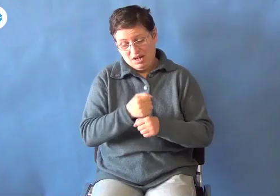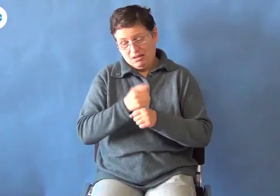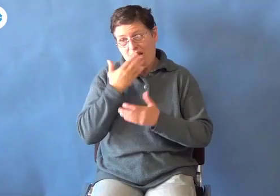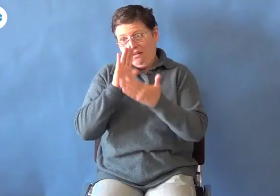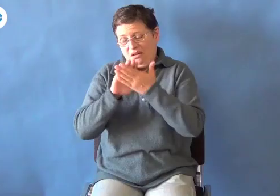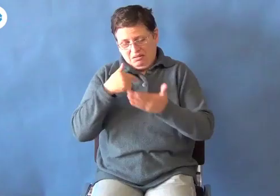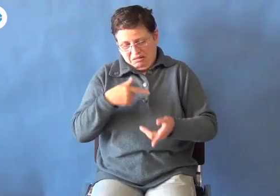Może w zakładach pracy są takie naklejki.